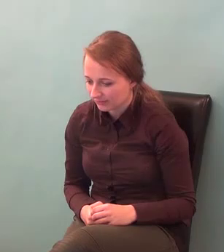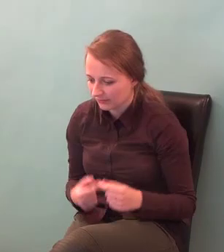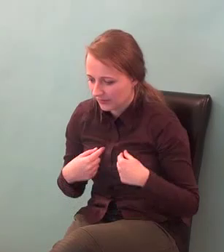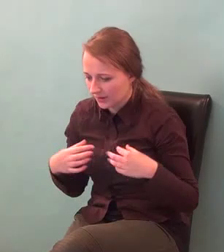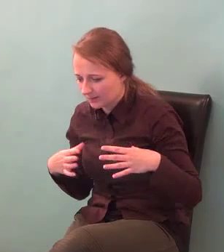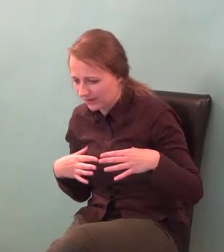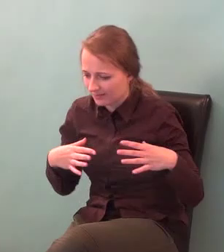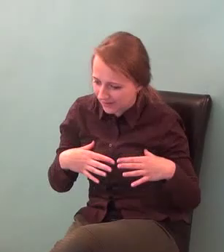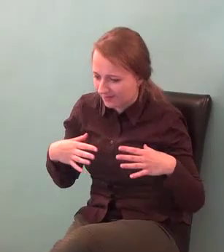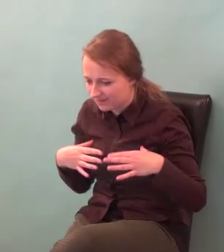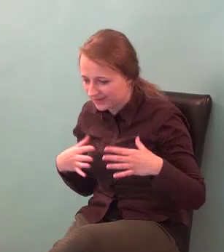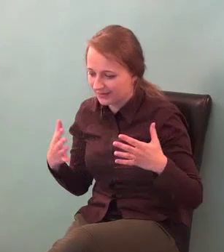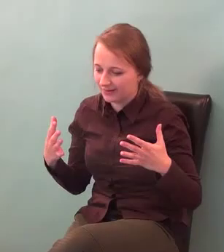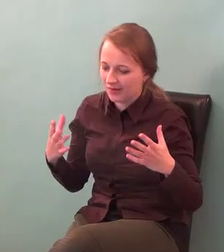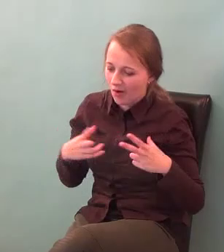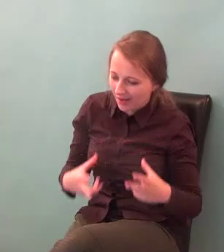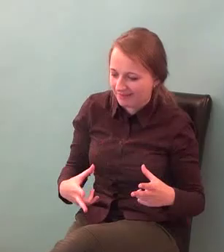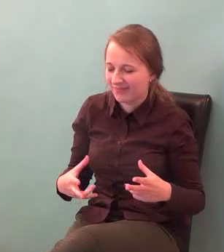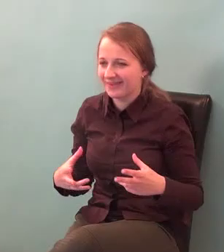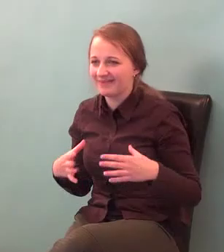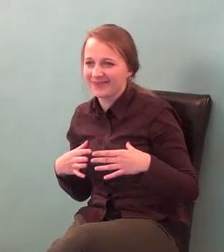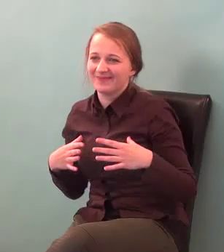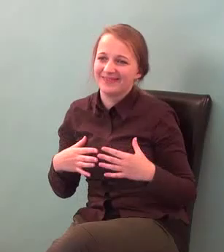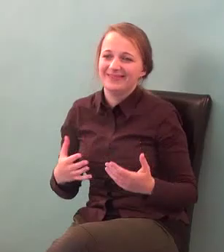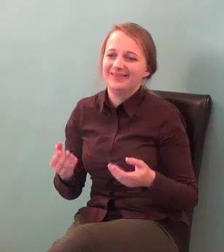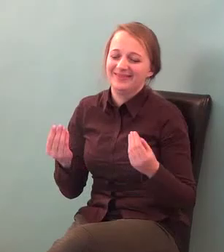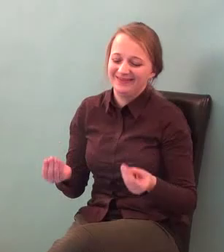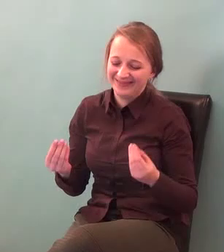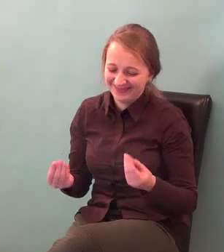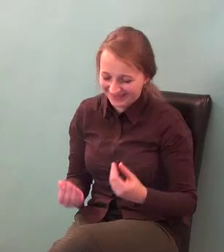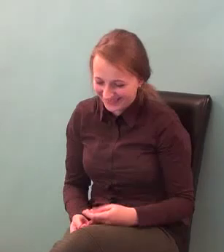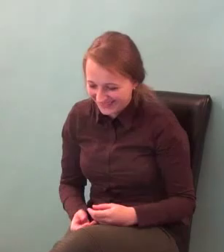Ja mam wolne, wolne, wolne, urlop, wolne, wolne... Wspaniale.